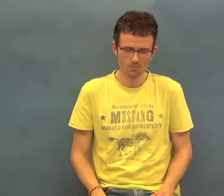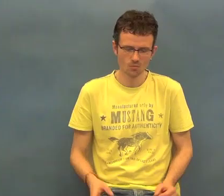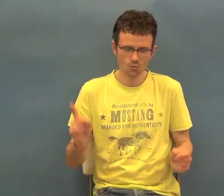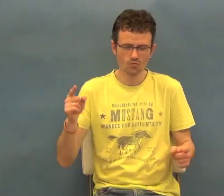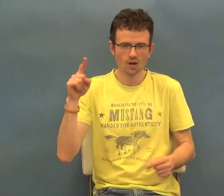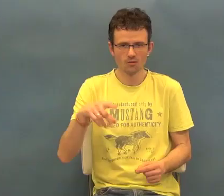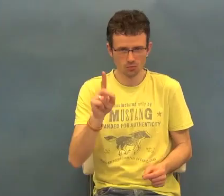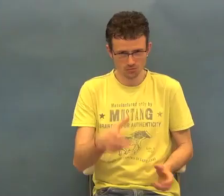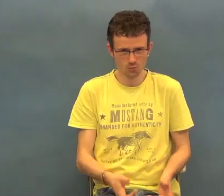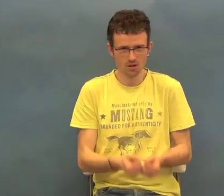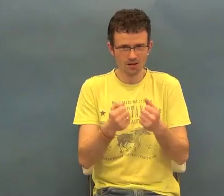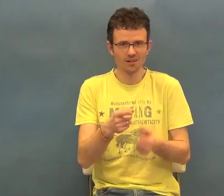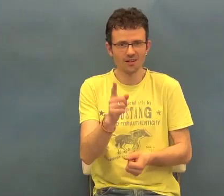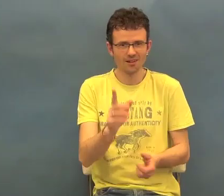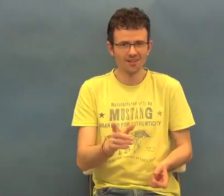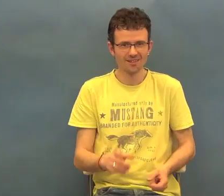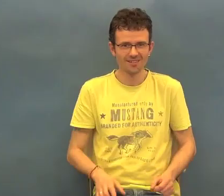To jest ostrzeżenie, musisz uratować.